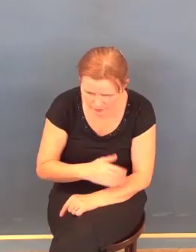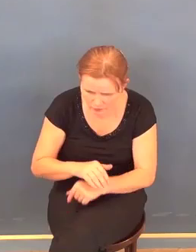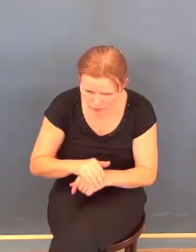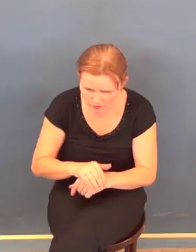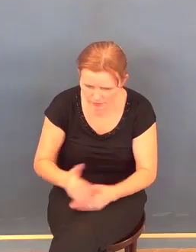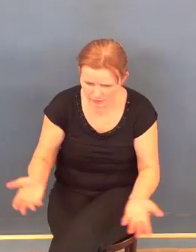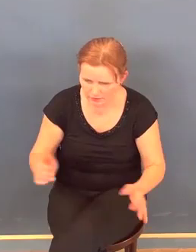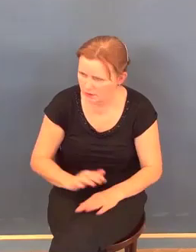Wesele koleżanki.